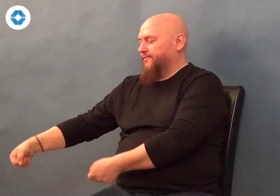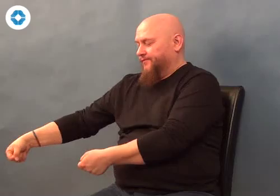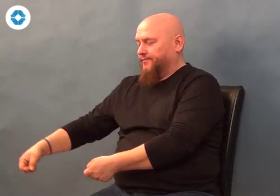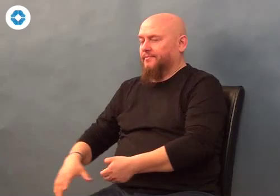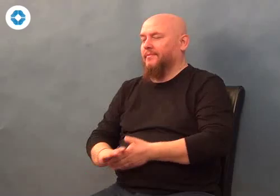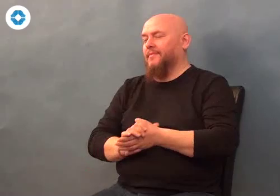Zaciera ręce.